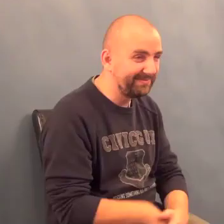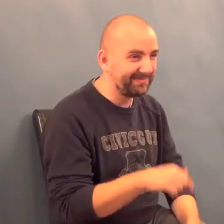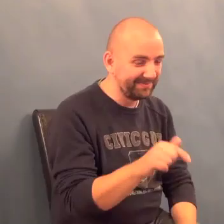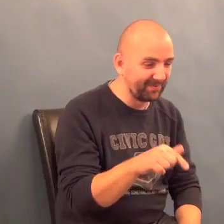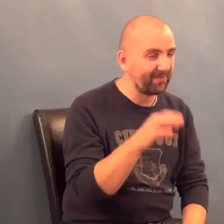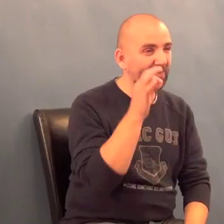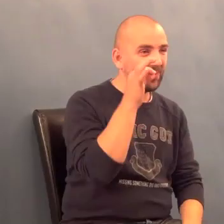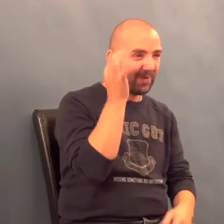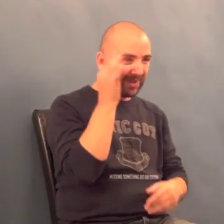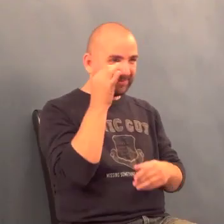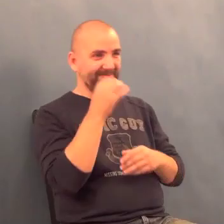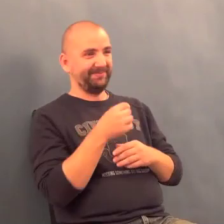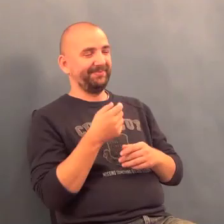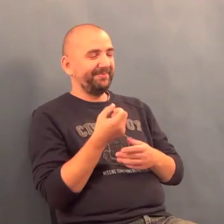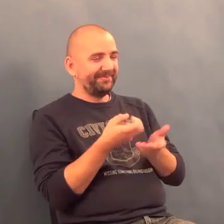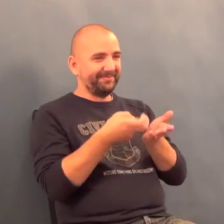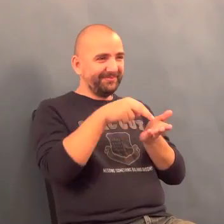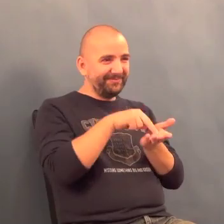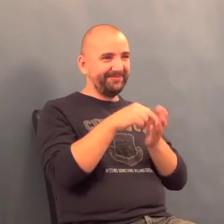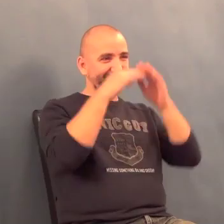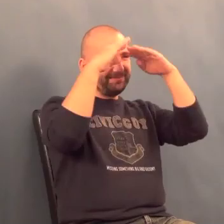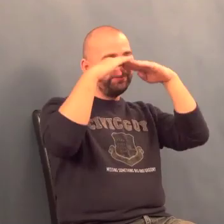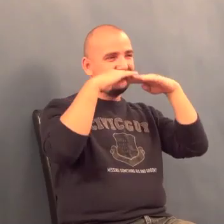Ten kot wstaje i wychyla się przez okno.